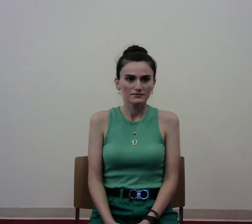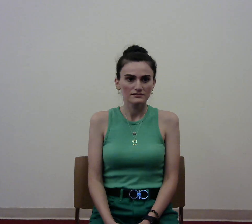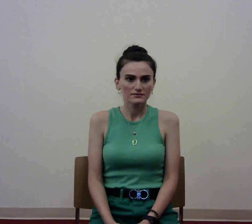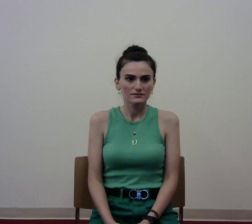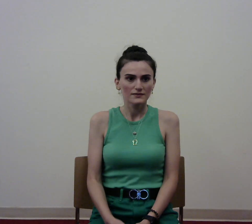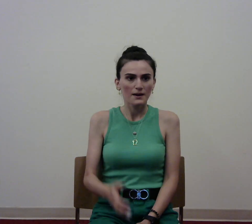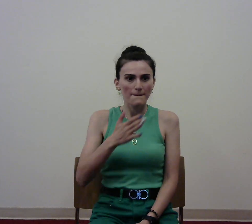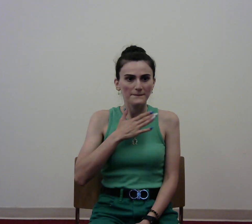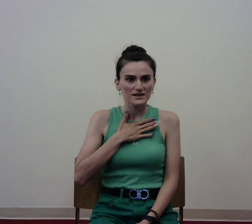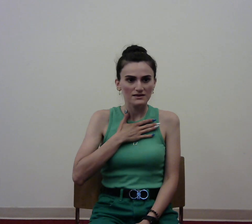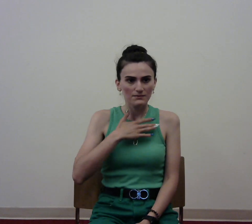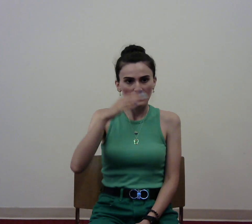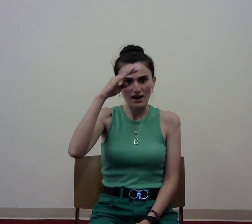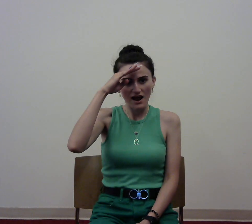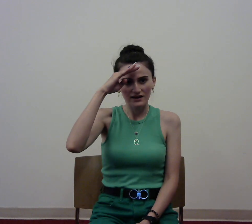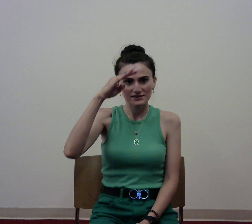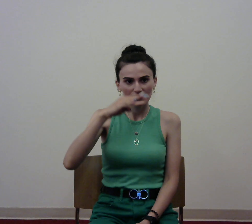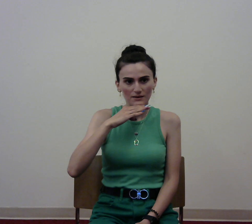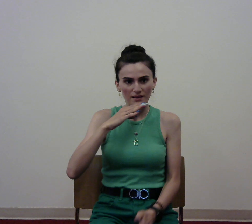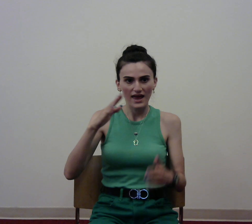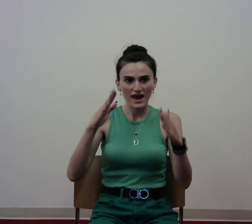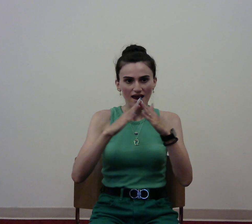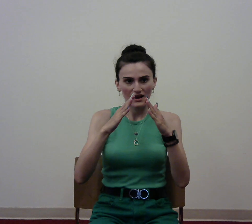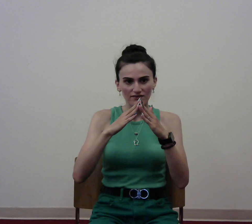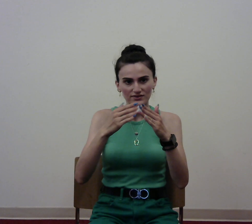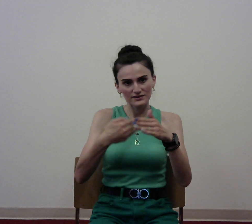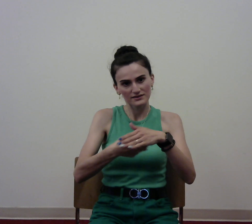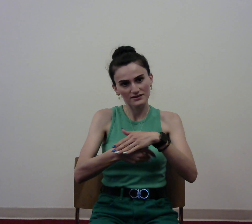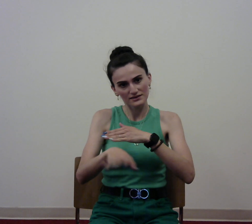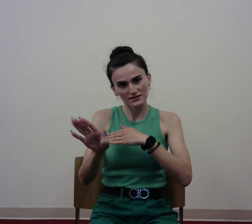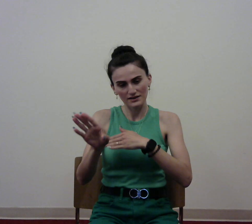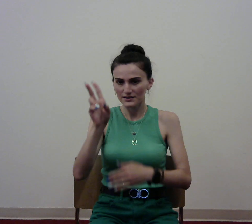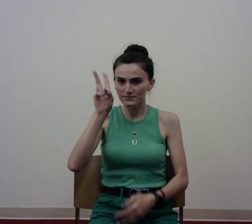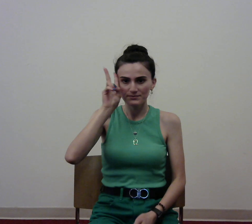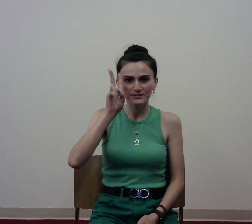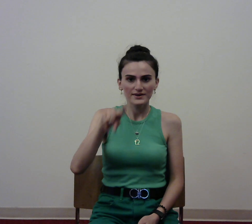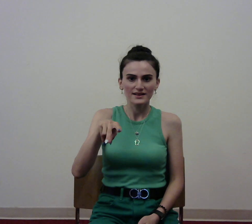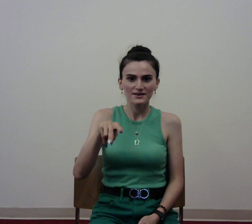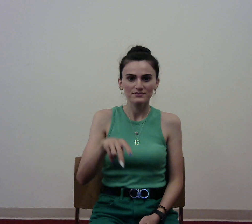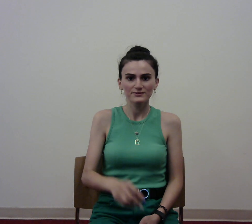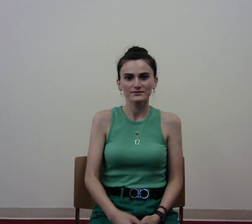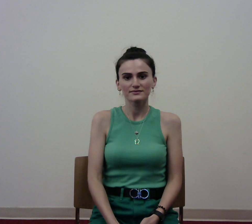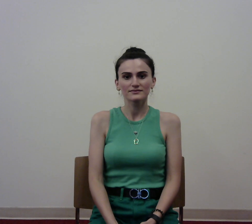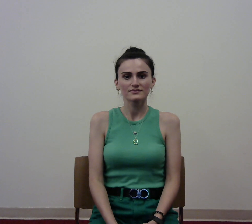Mənim atam evdən çıxa bilmir